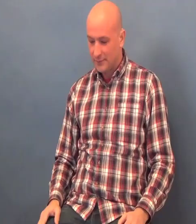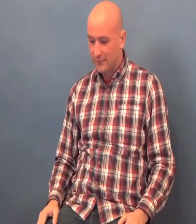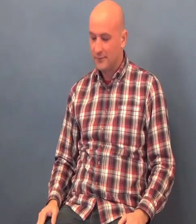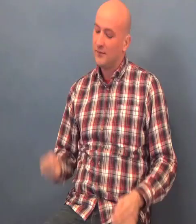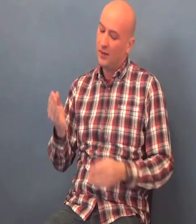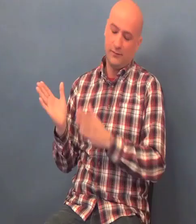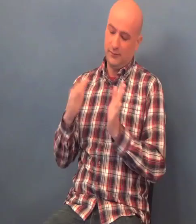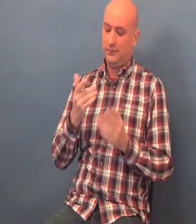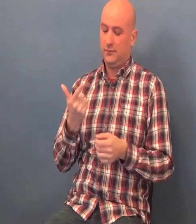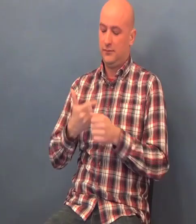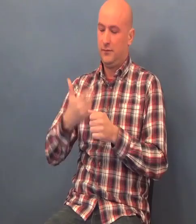Jeszcze wcześniej, dwudziestego piątego.